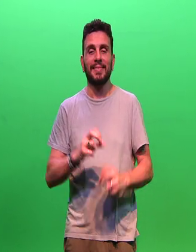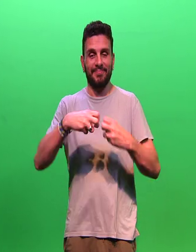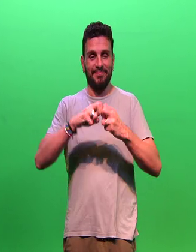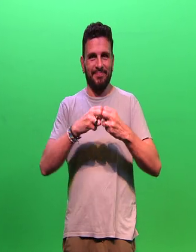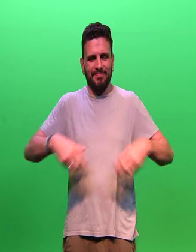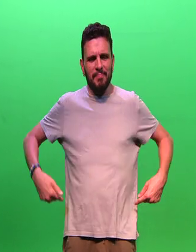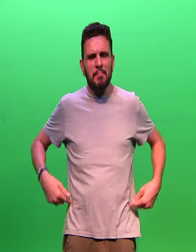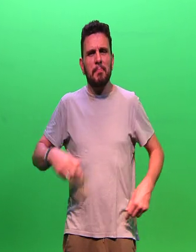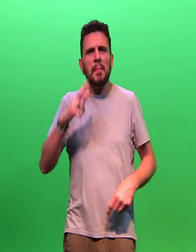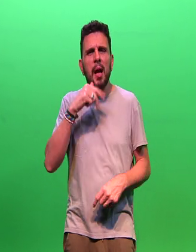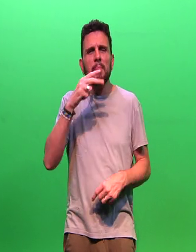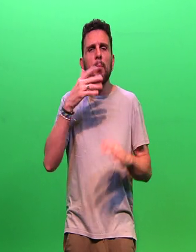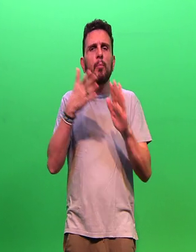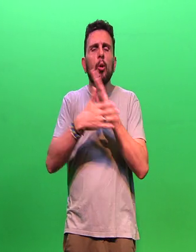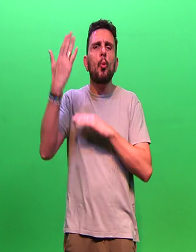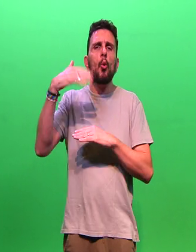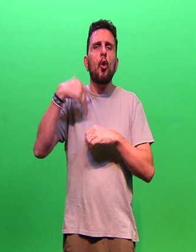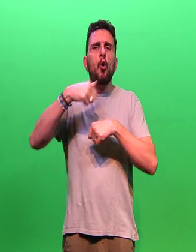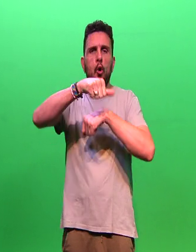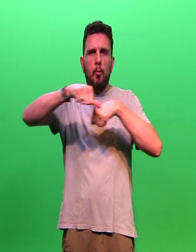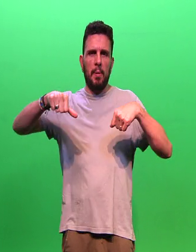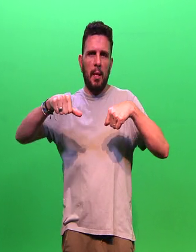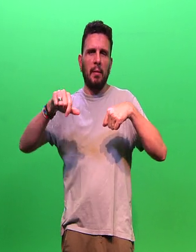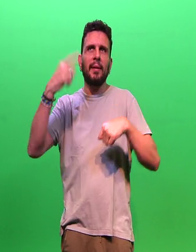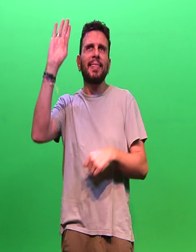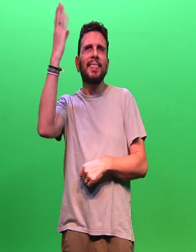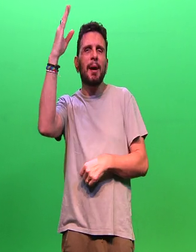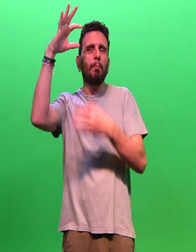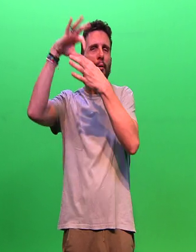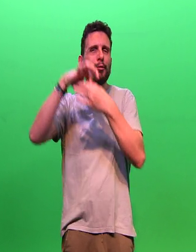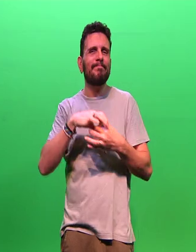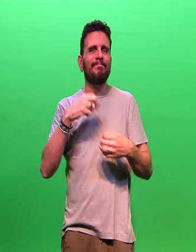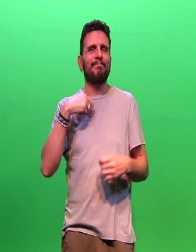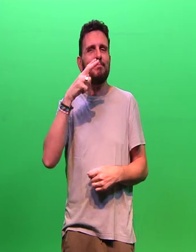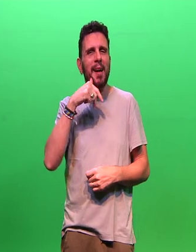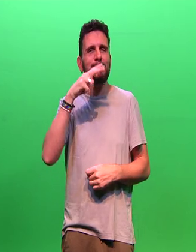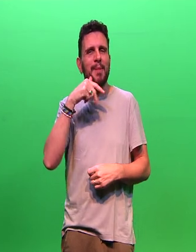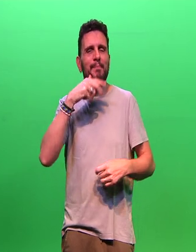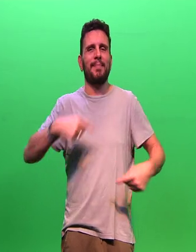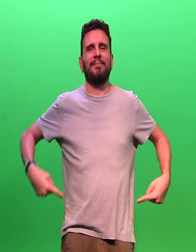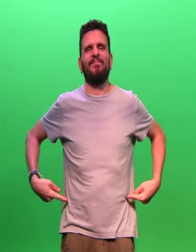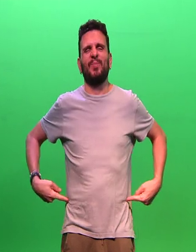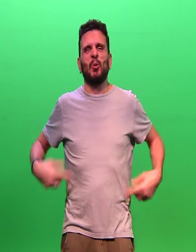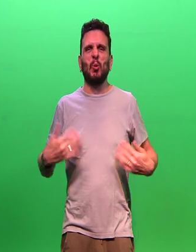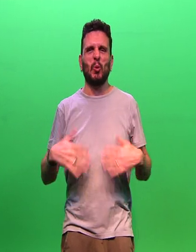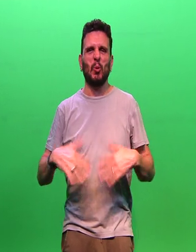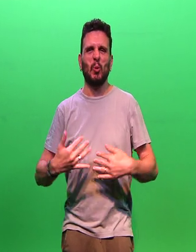Les articulacions de la part del maluc em fan mal, perquè em van operar fa temps, i depèn del temps sento que em fa mal aquesta zona.